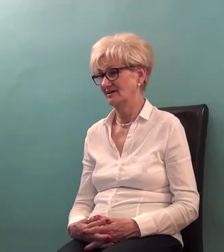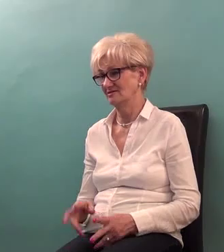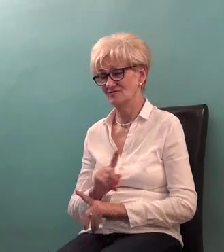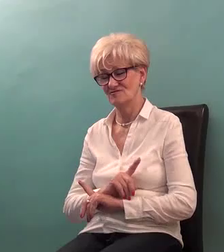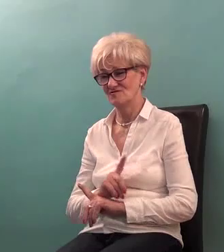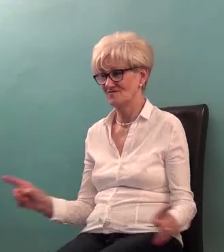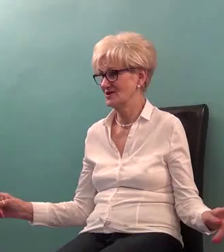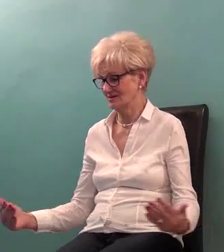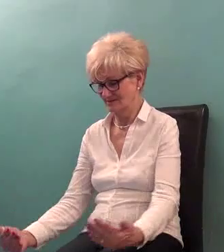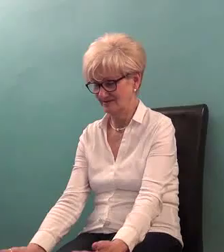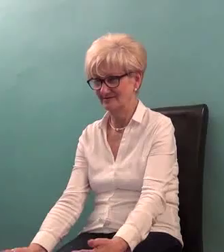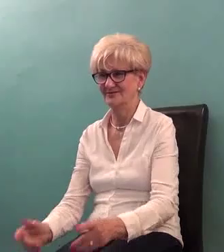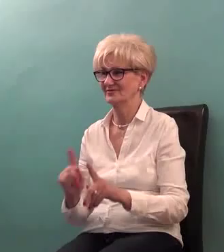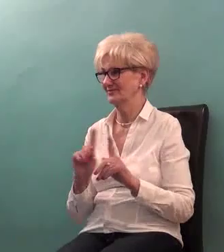Nie wolno do kolan.